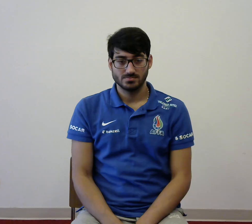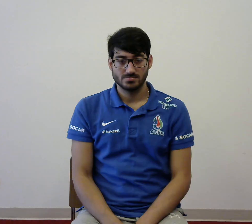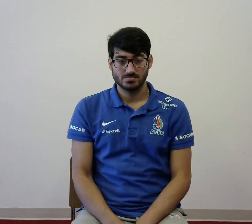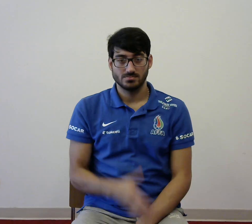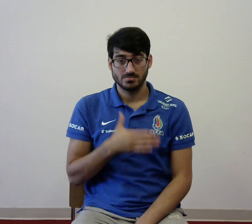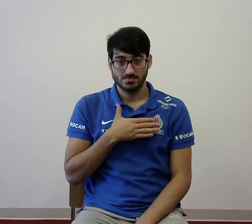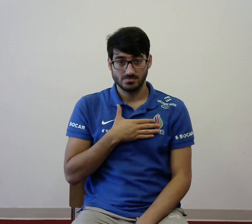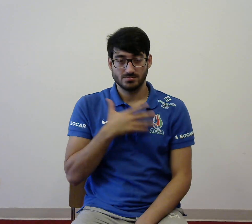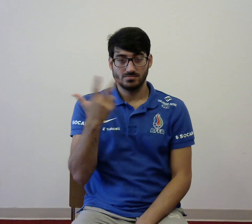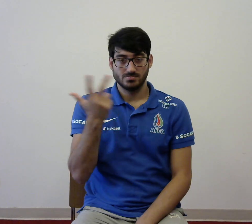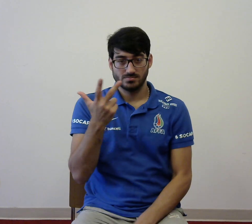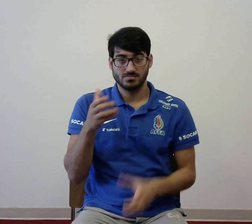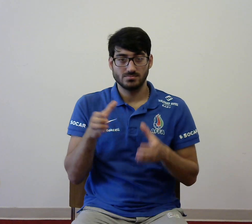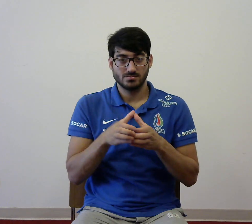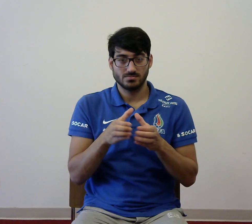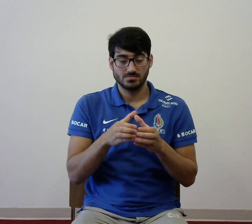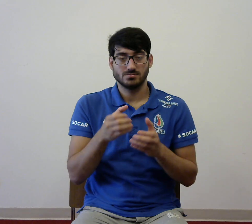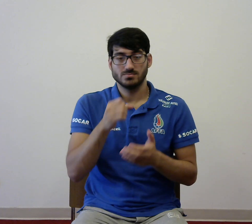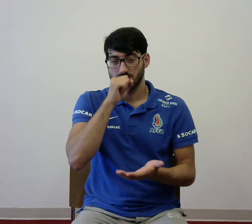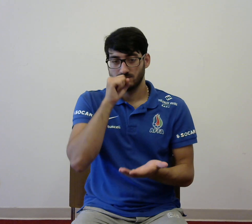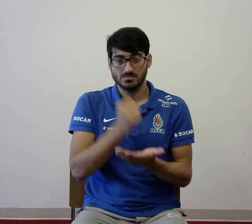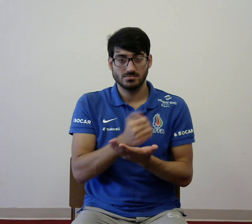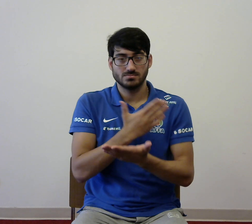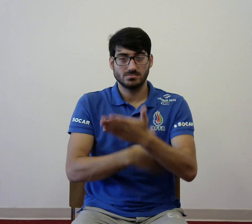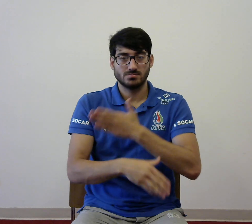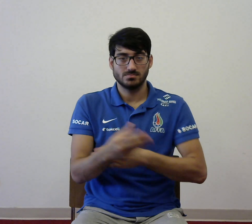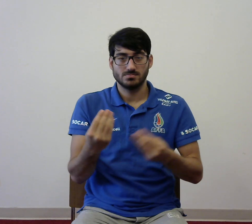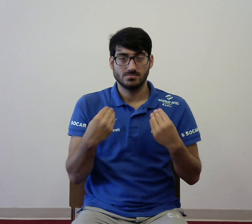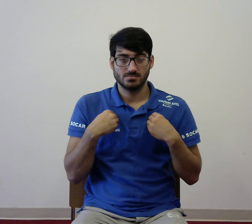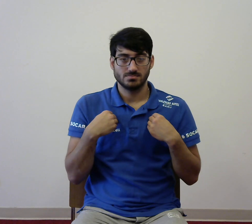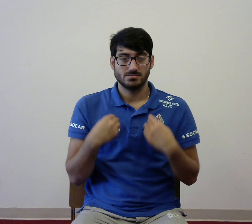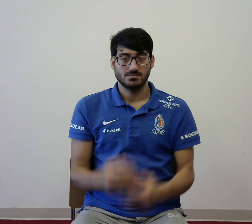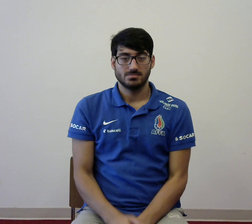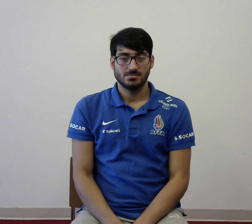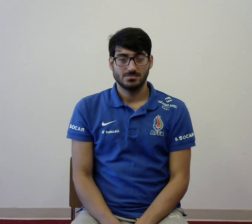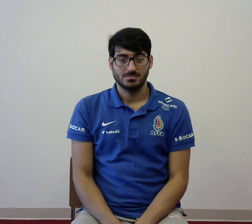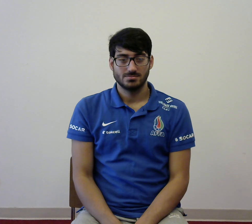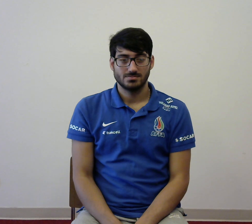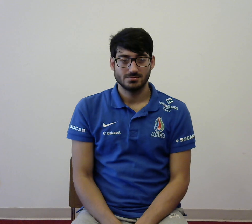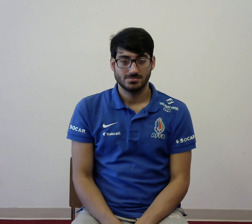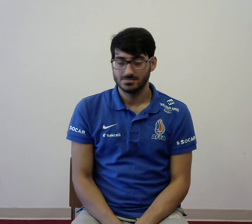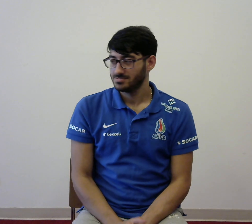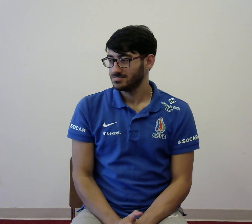Mənə III dərəcə müddətsiz əlillik verilib